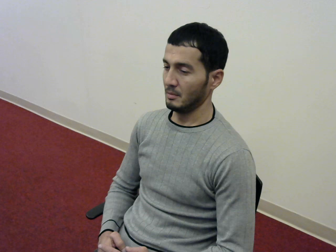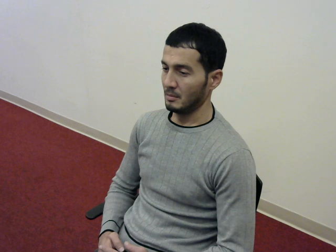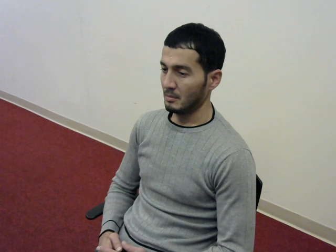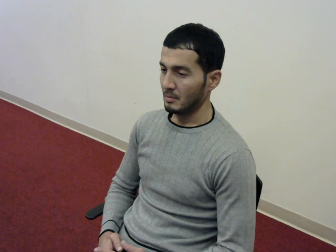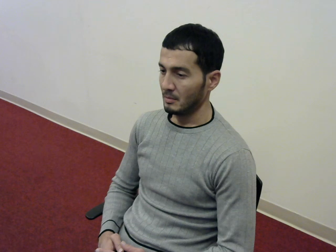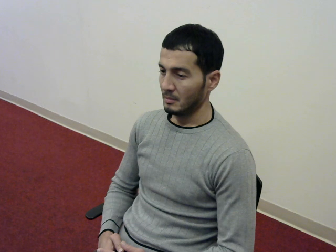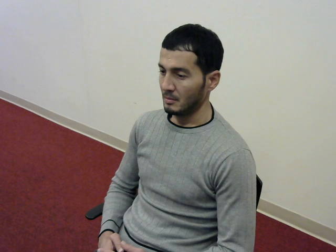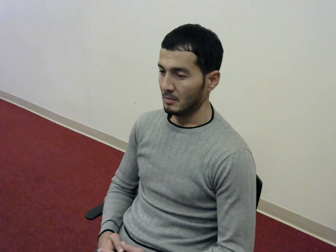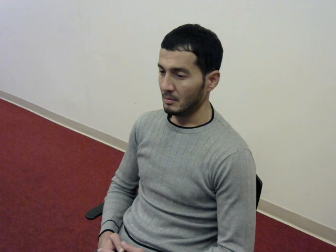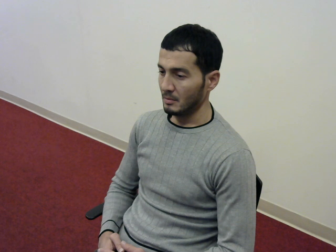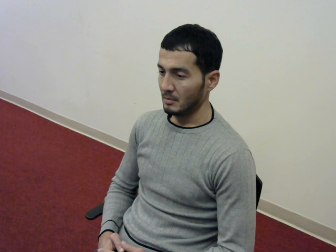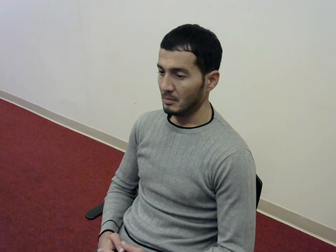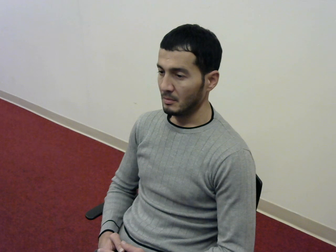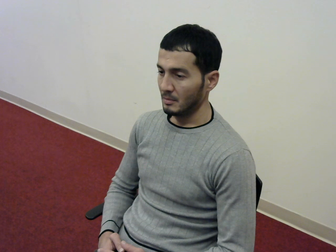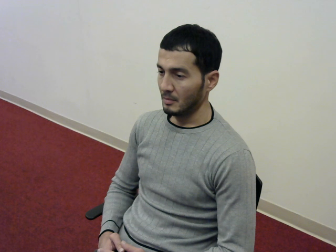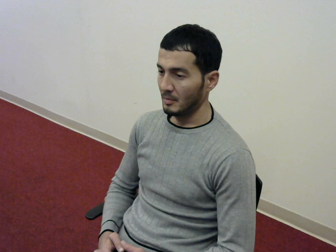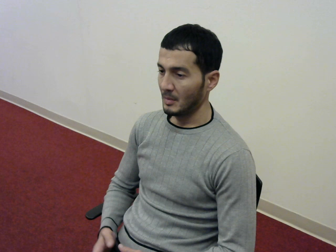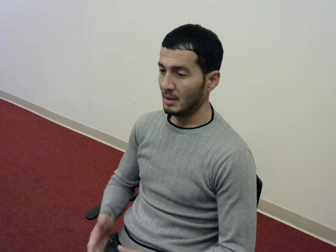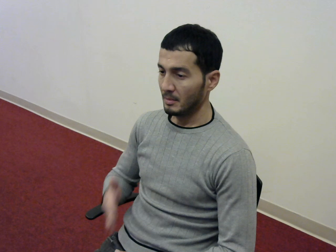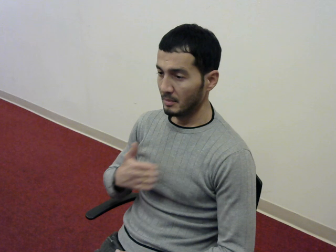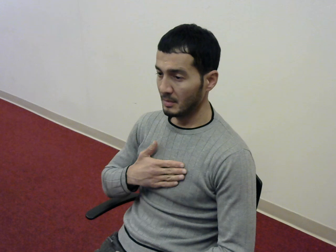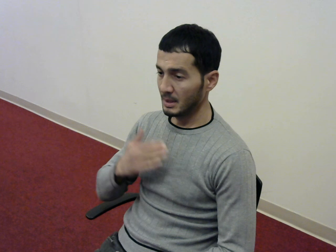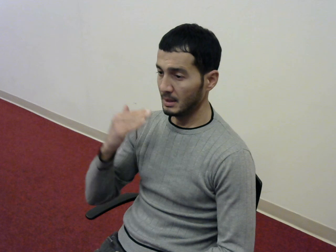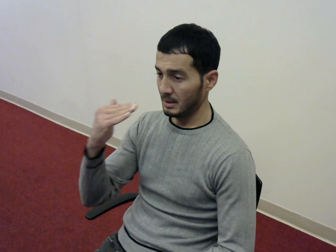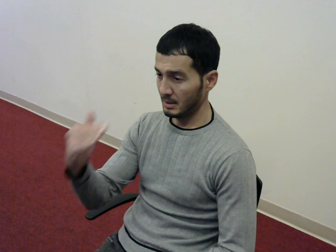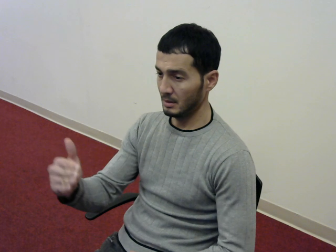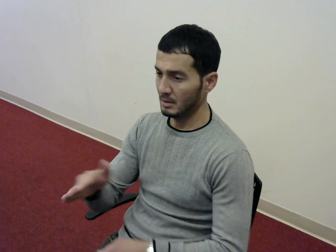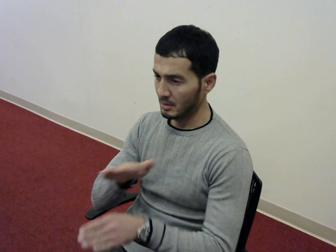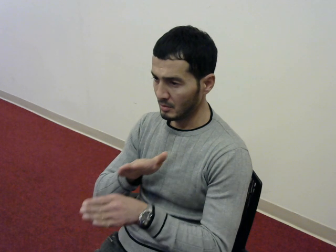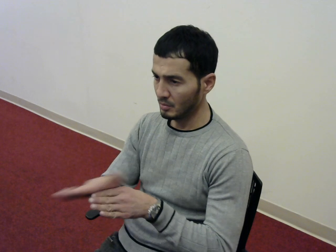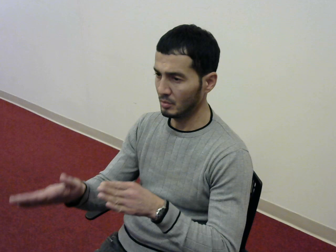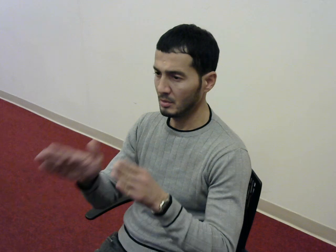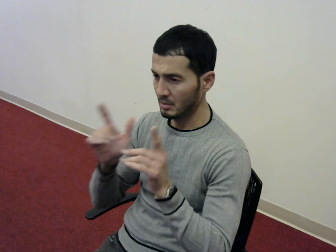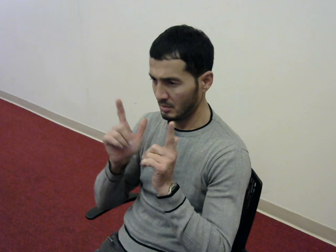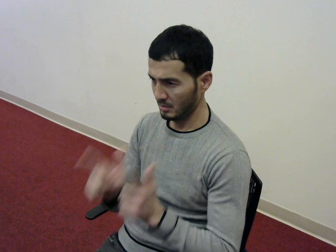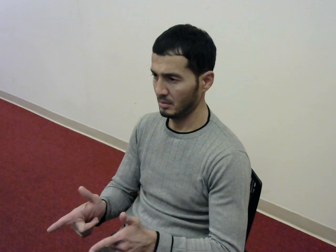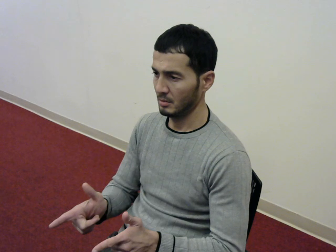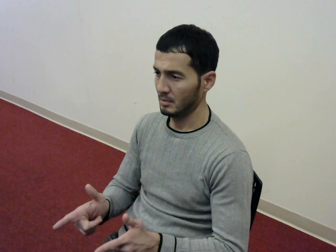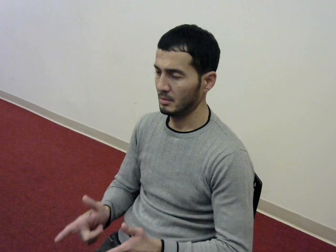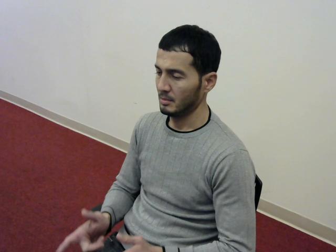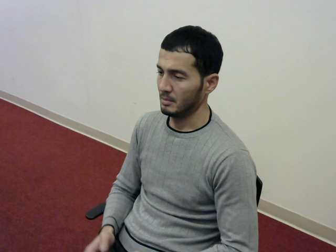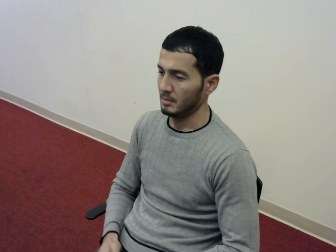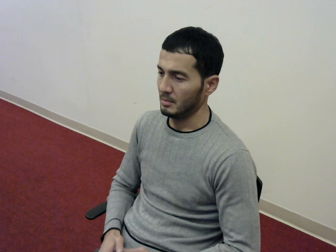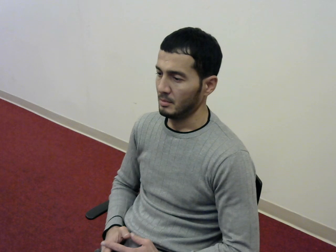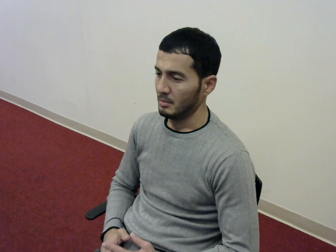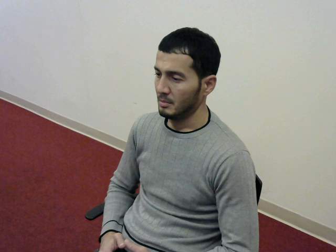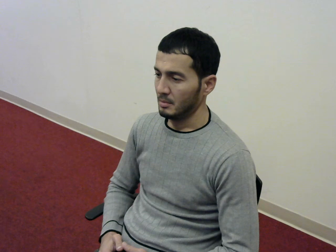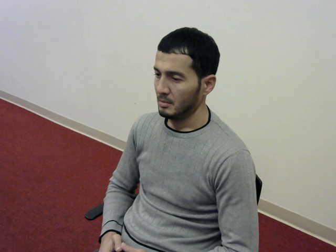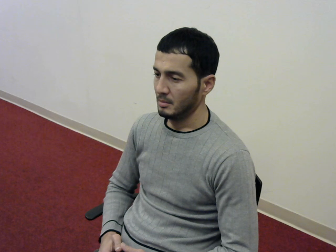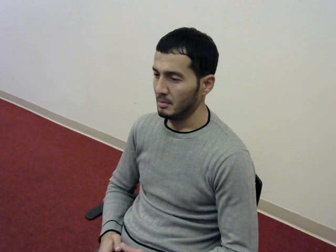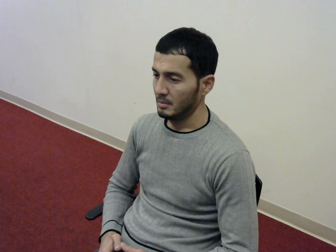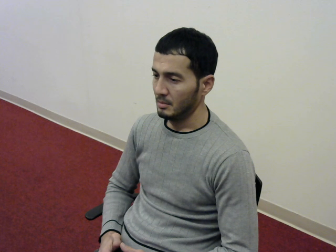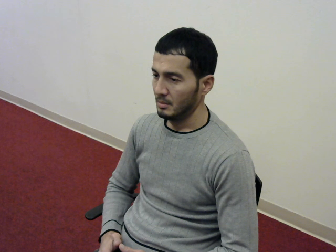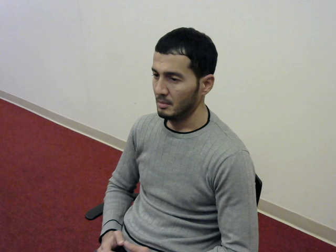Mən sizinlə tamamilə razıyam